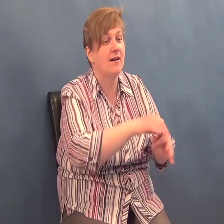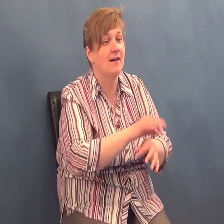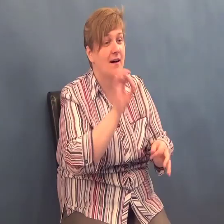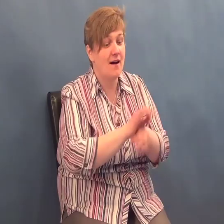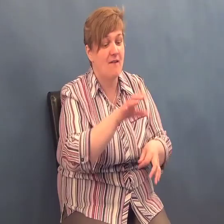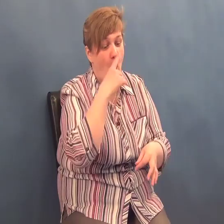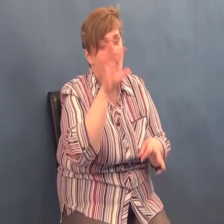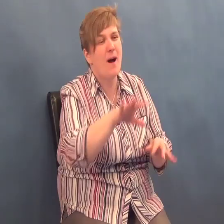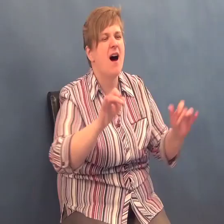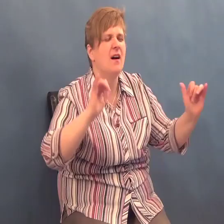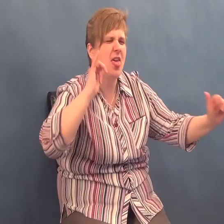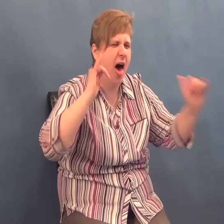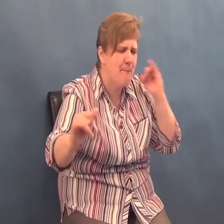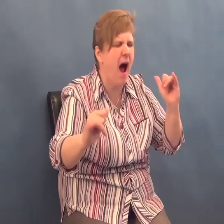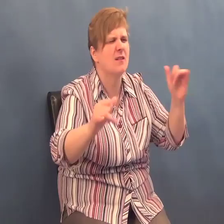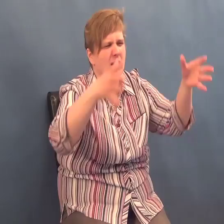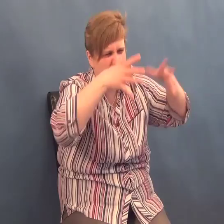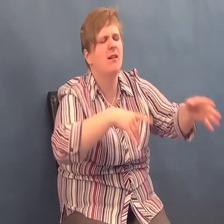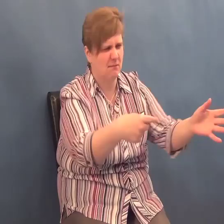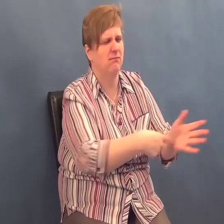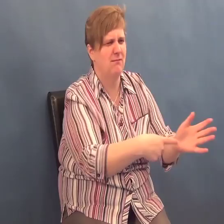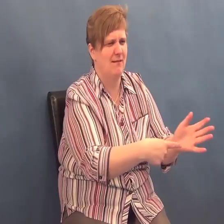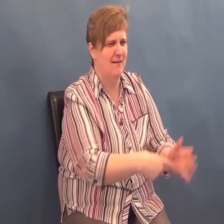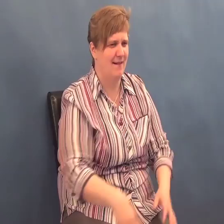Wygląda na to, że dotyczy to grupy imprezowiczów.